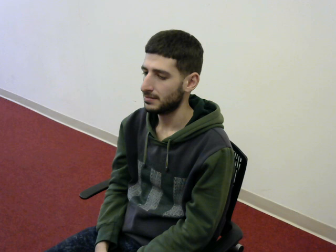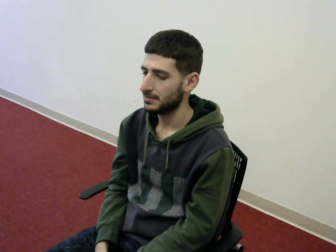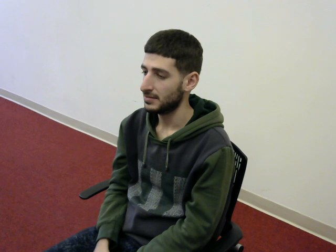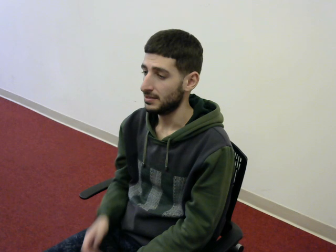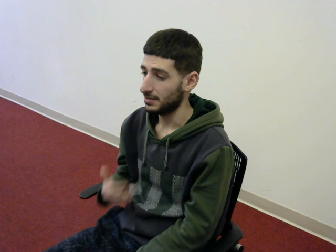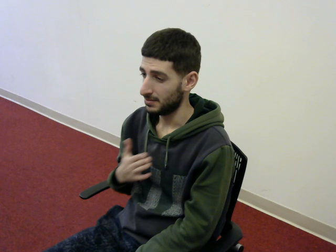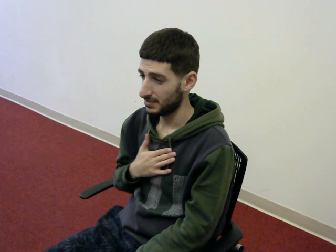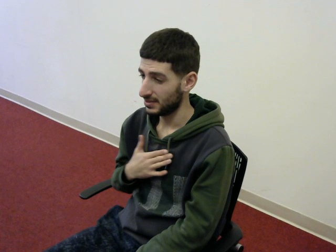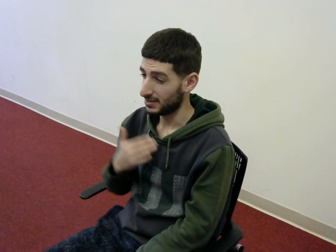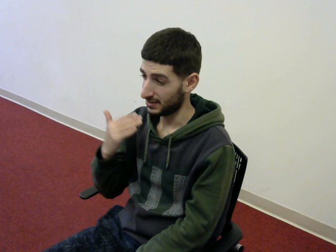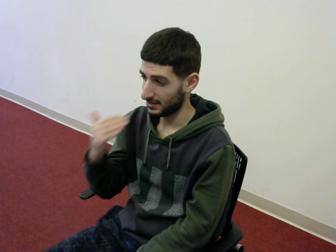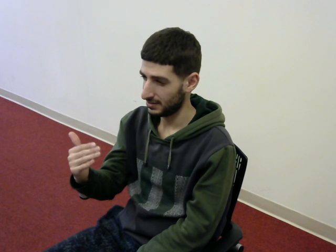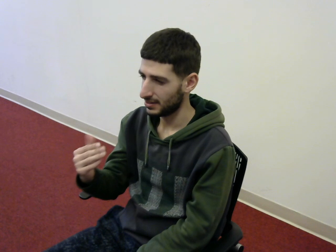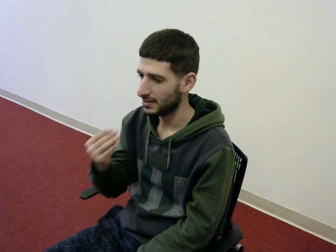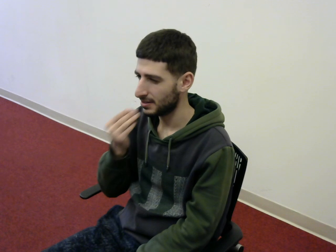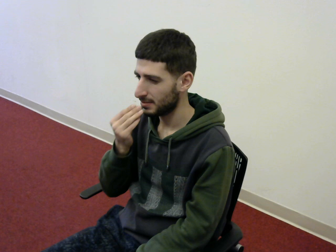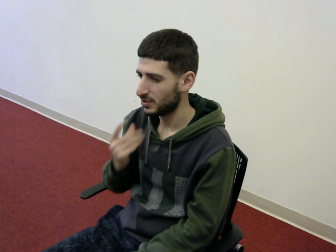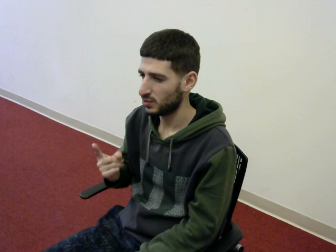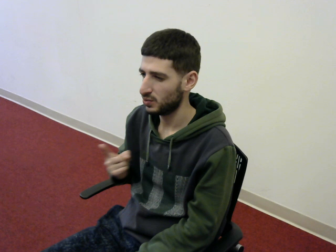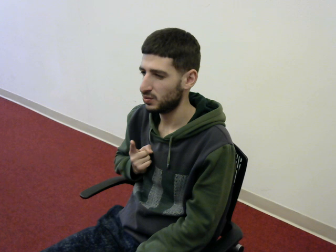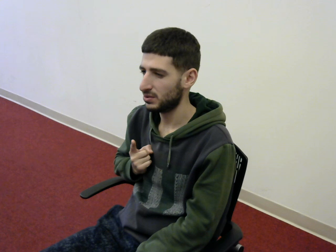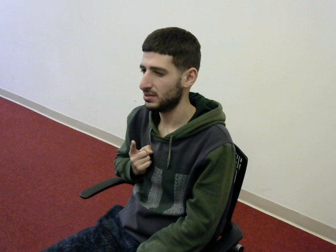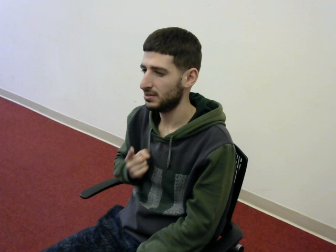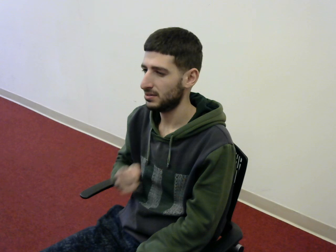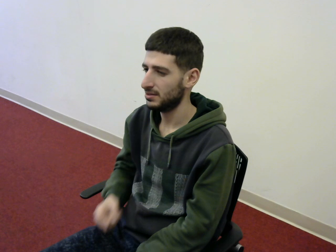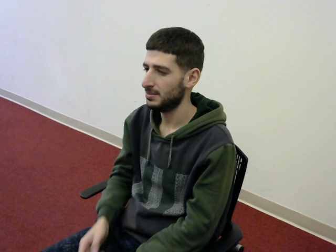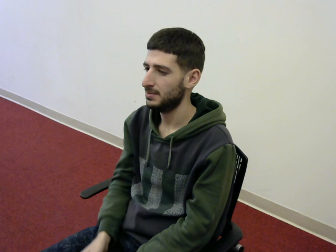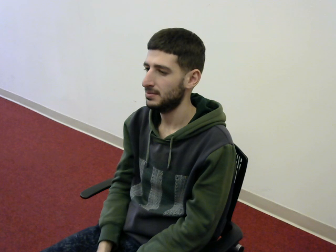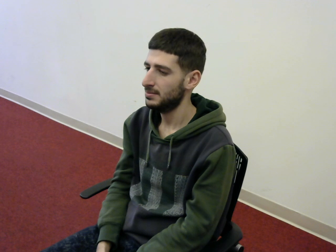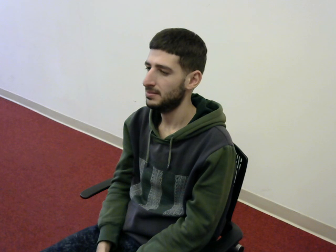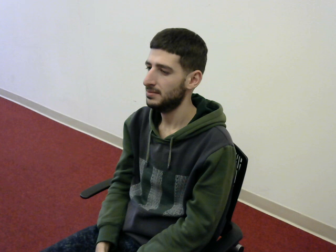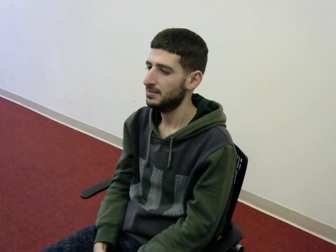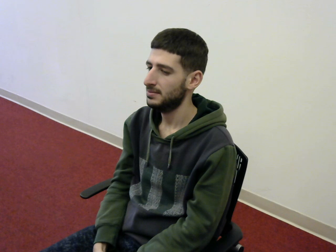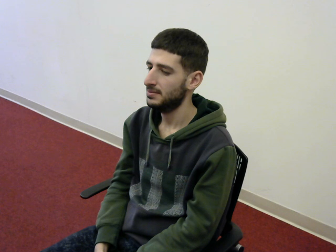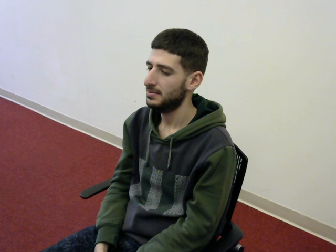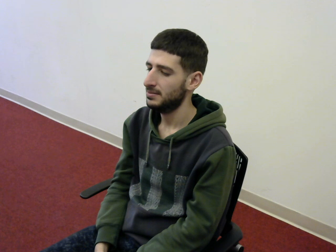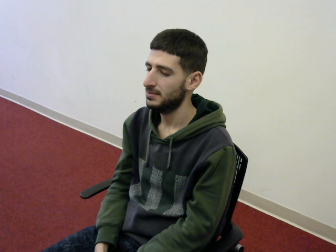Mən sizi naharda gözləyəcəm